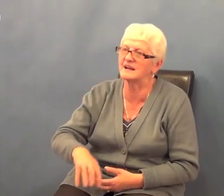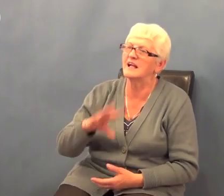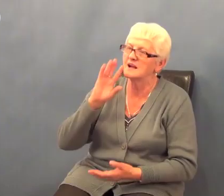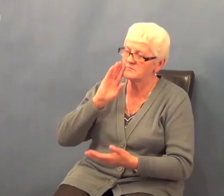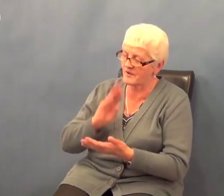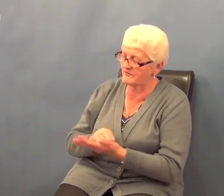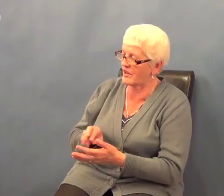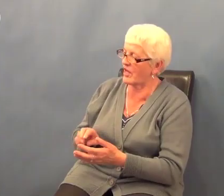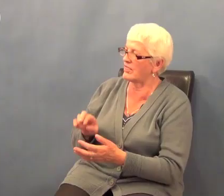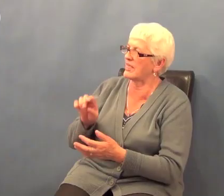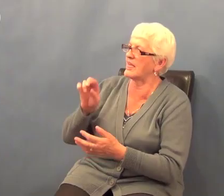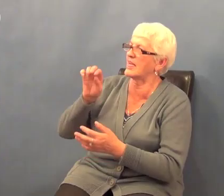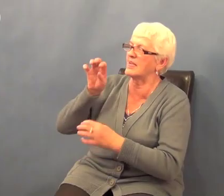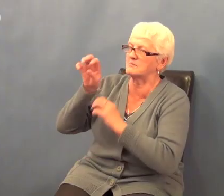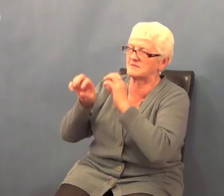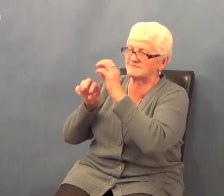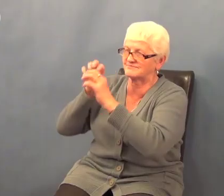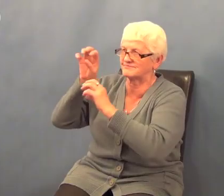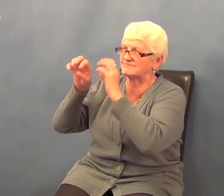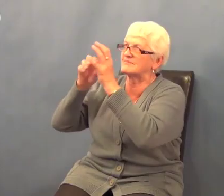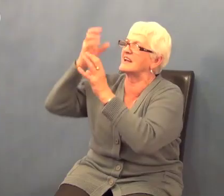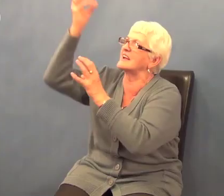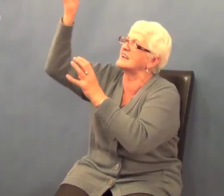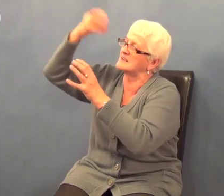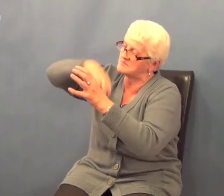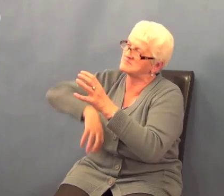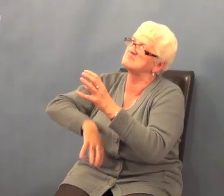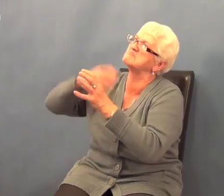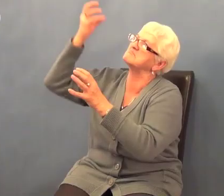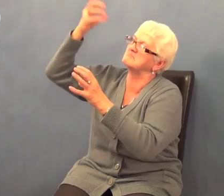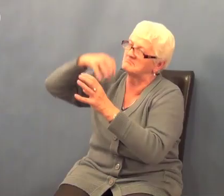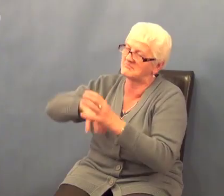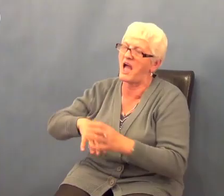Z powrotem wchodzi na drabinę, zrywa gruszki i wkłada je do kieszeni.